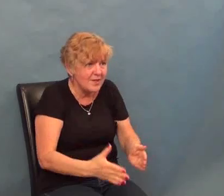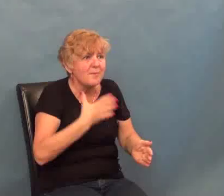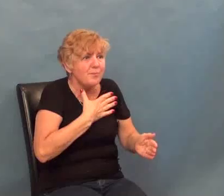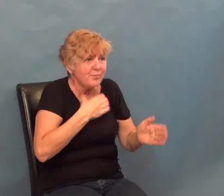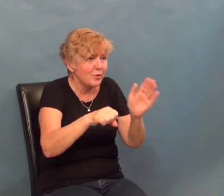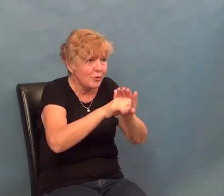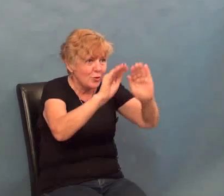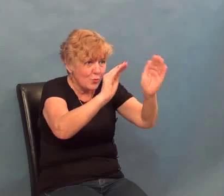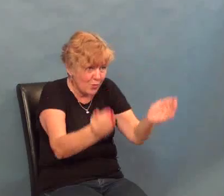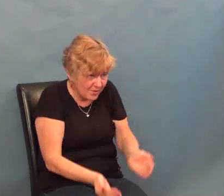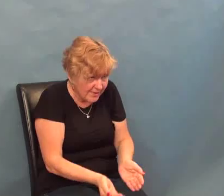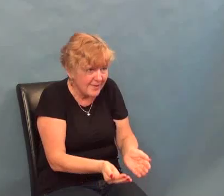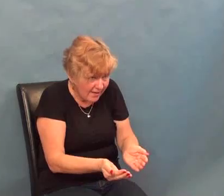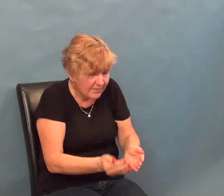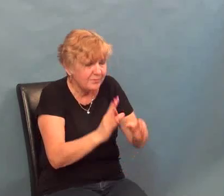Pies łeb do słoja.